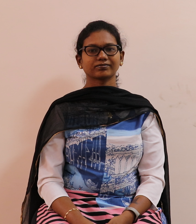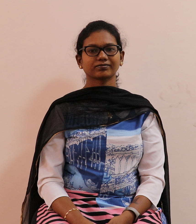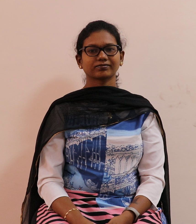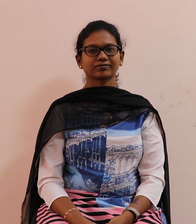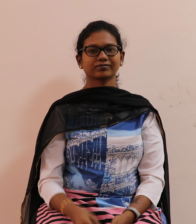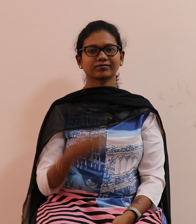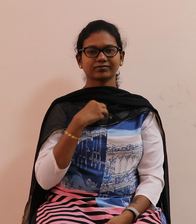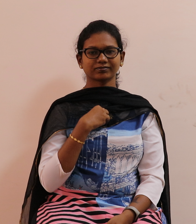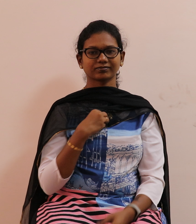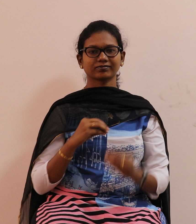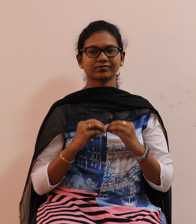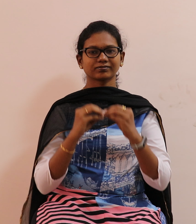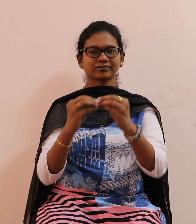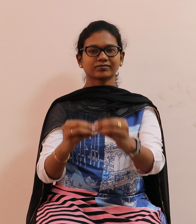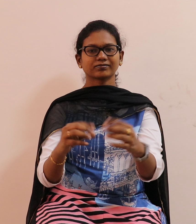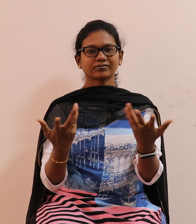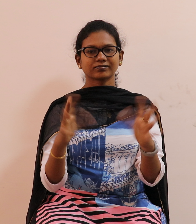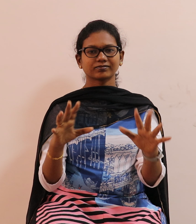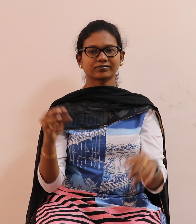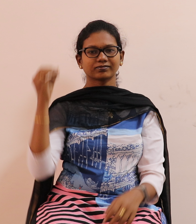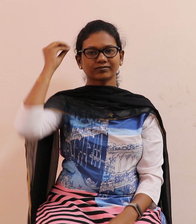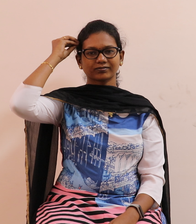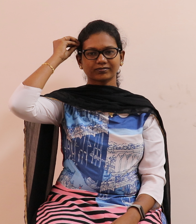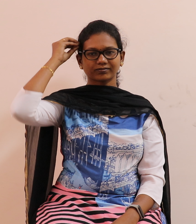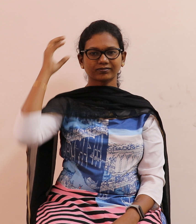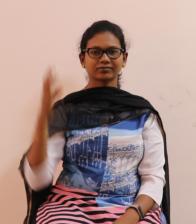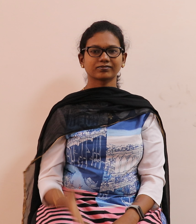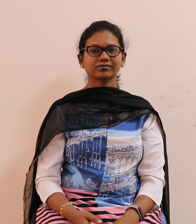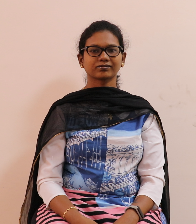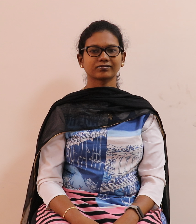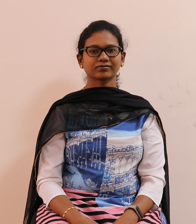i do not mean it